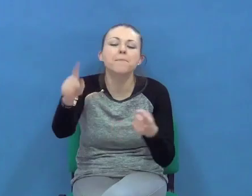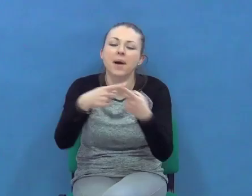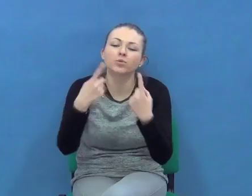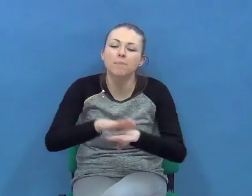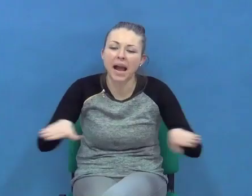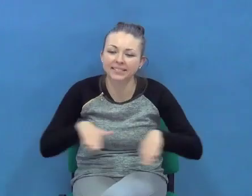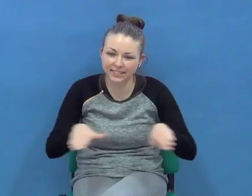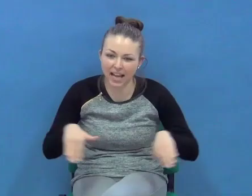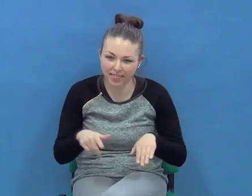To pasuje do basenu.